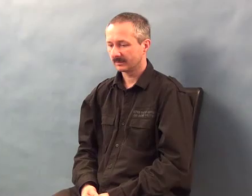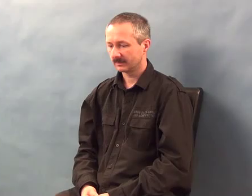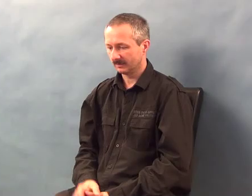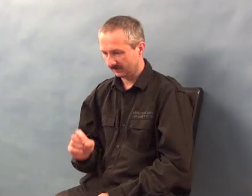Tak.